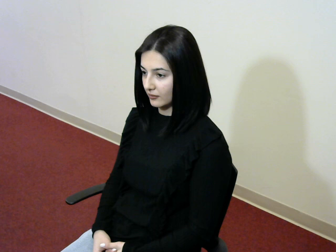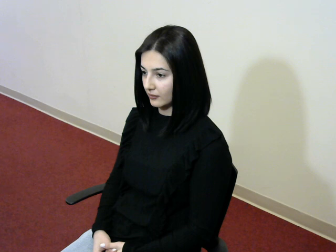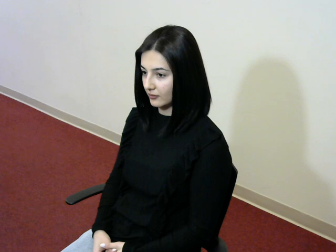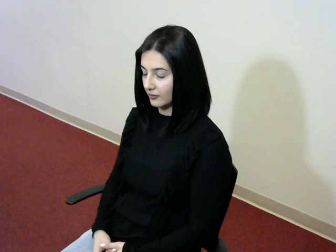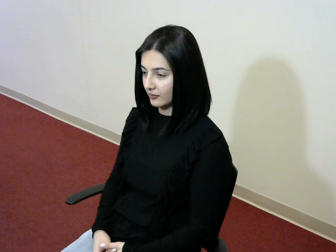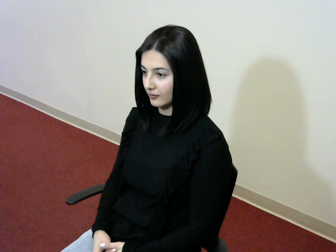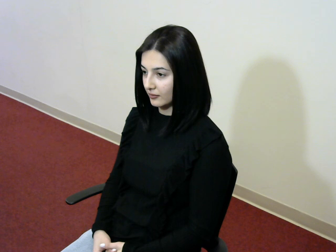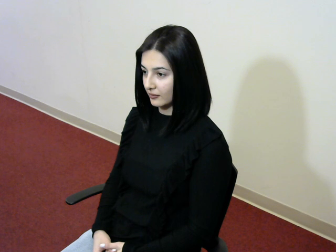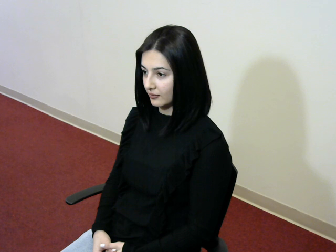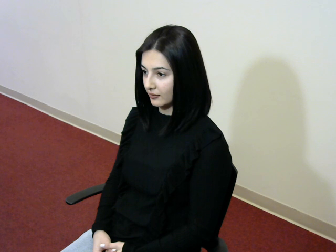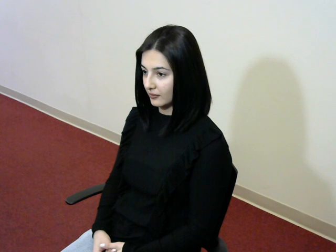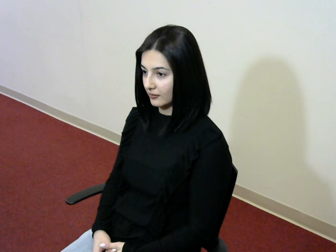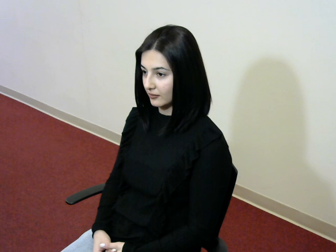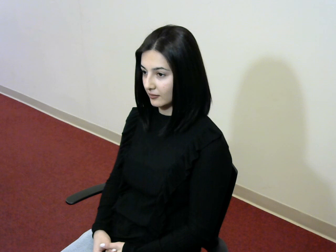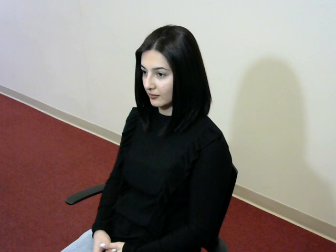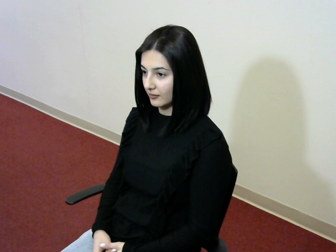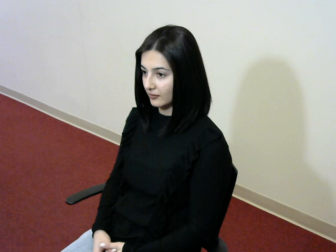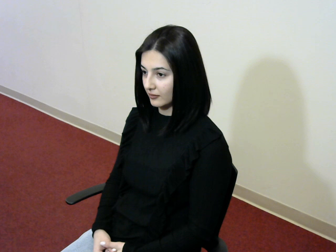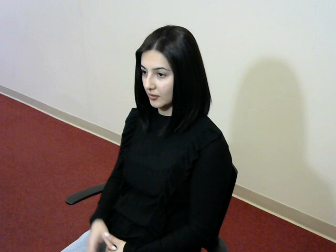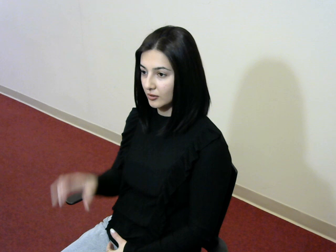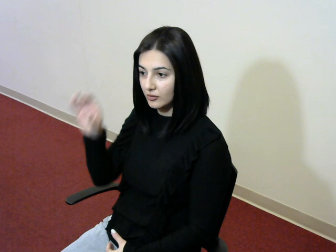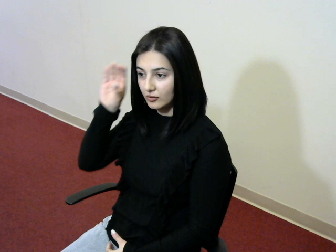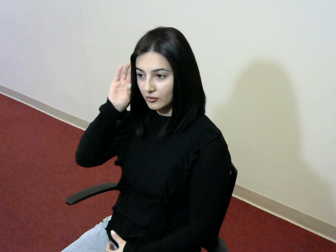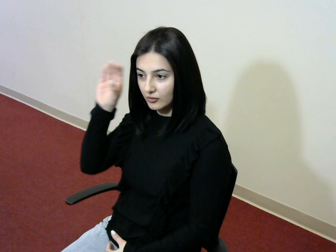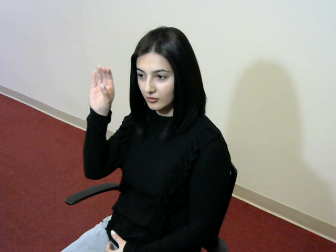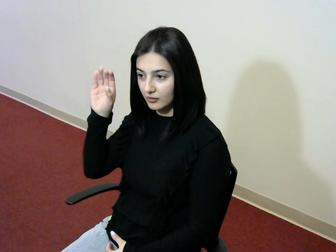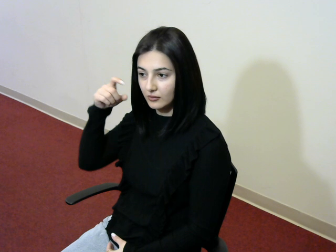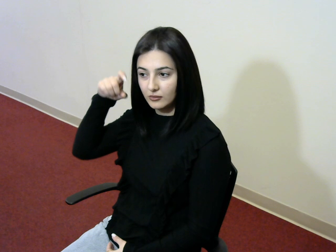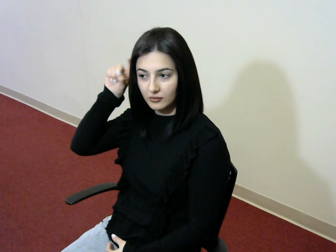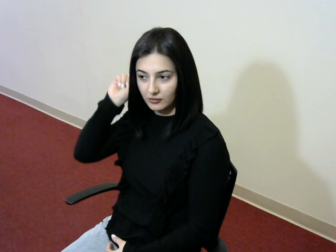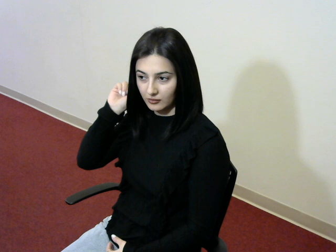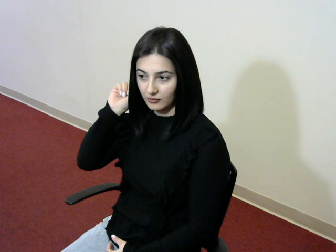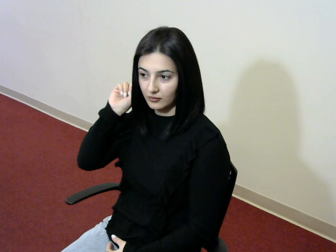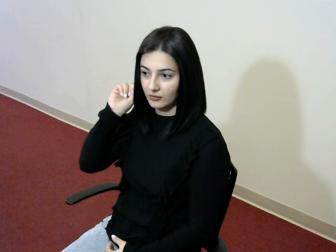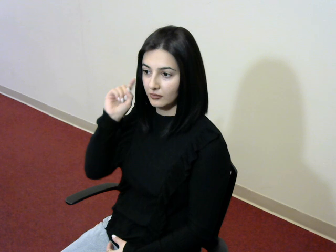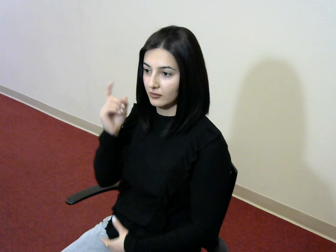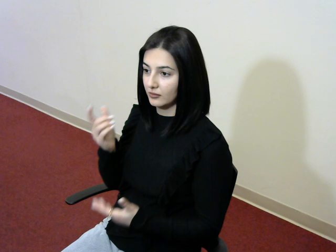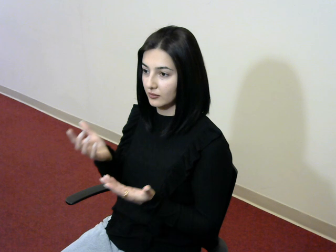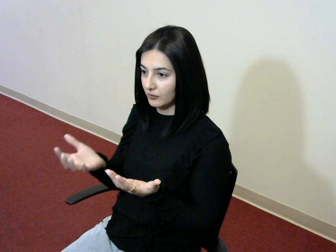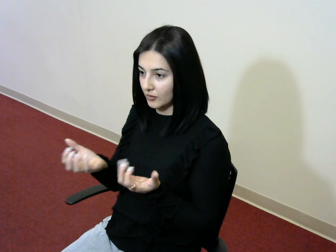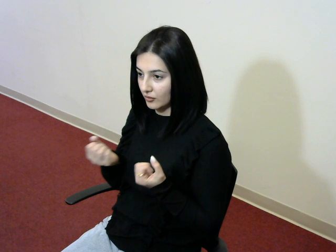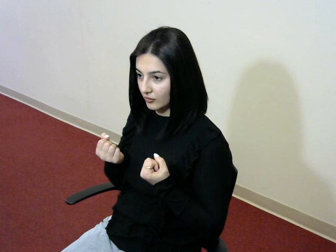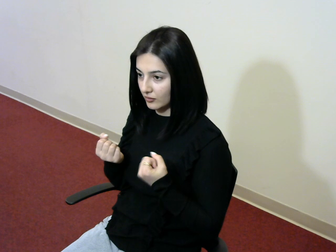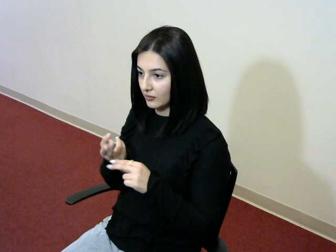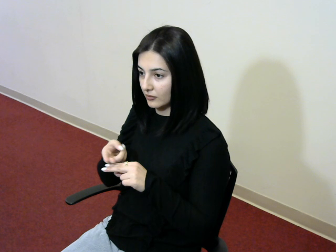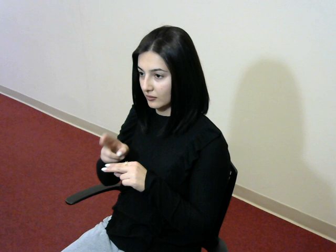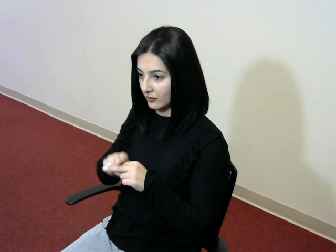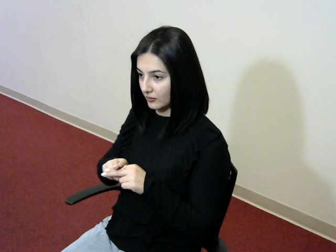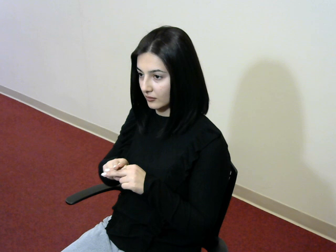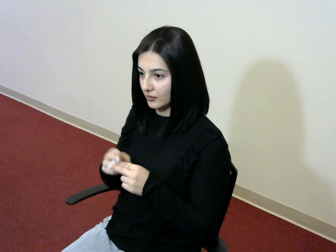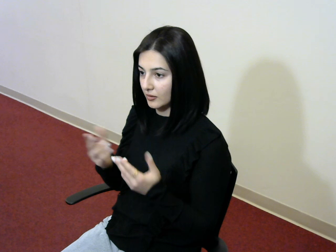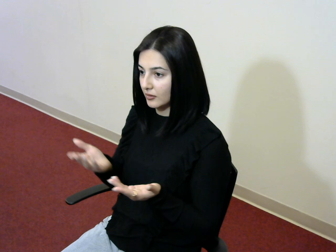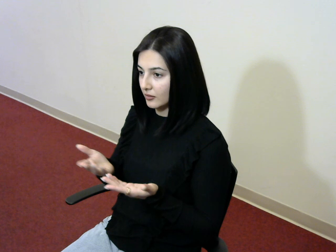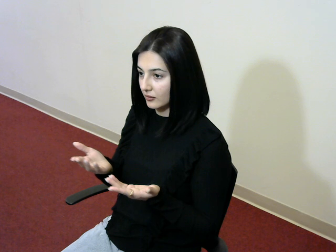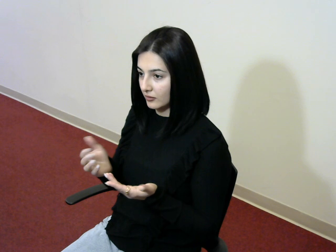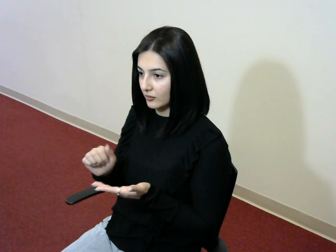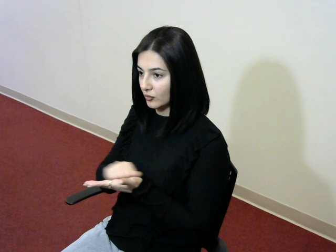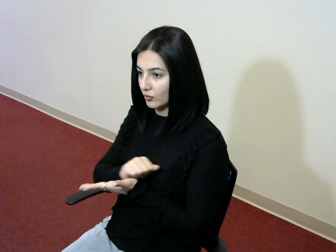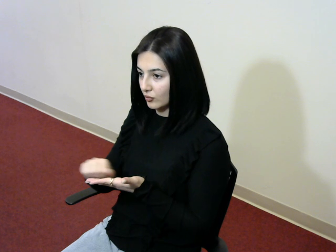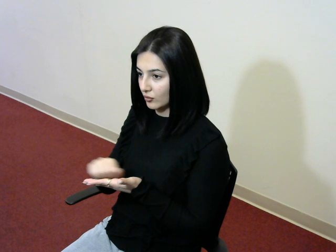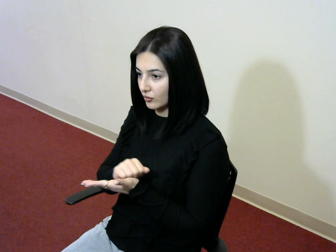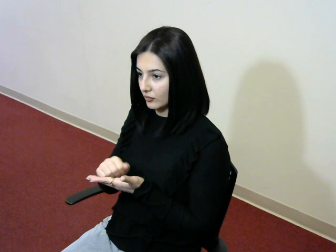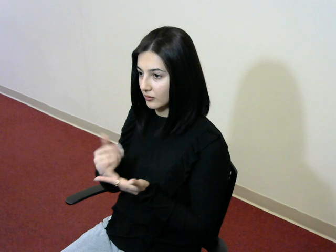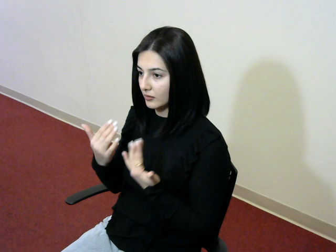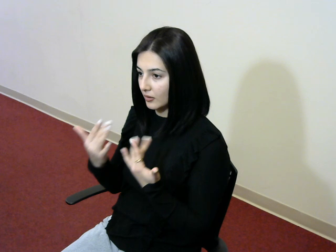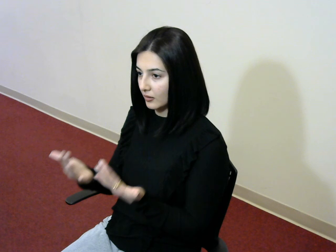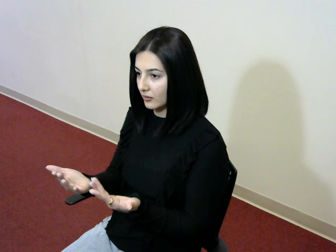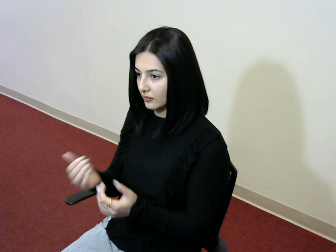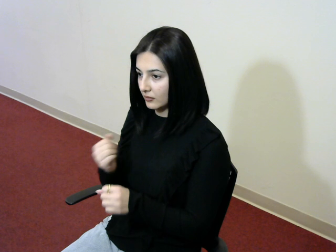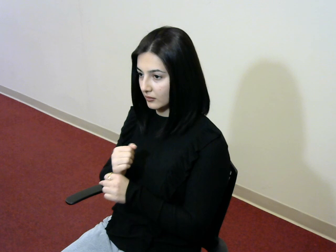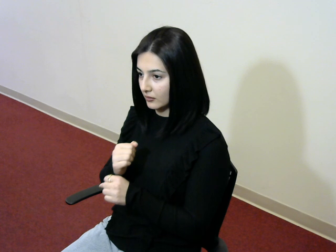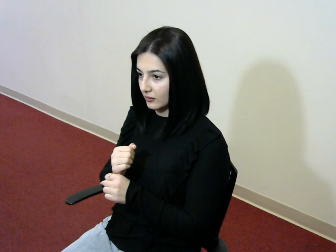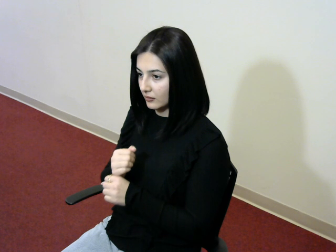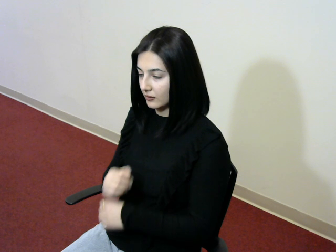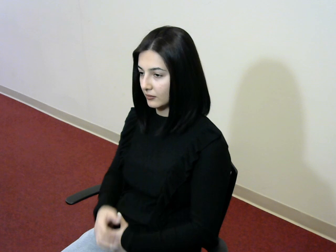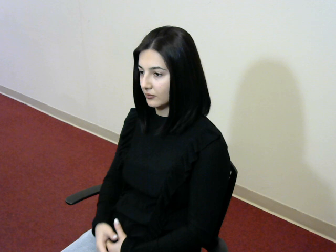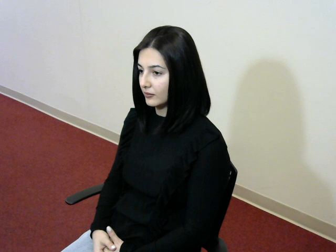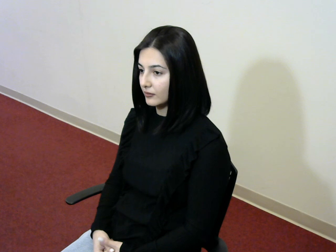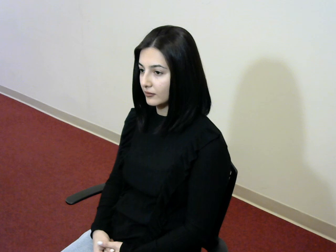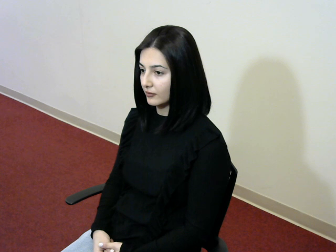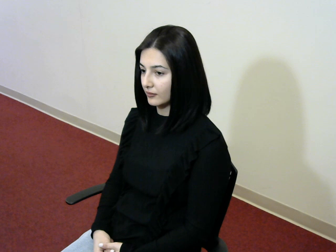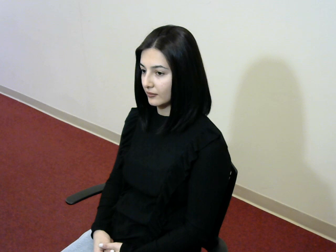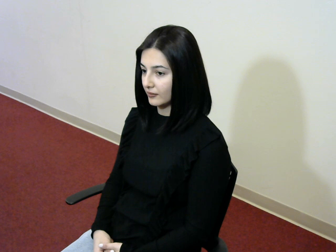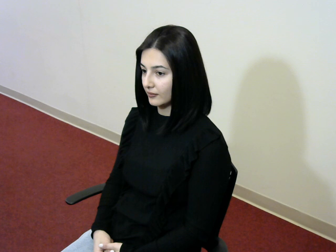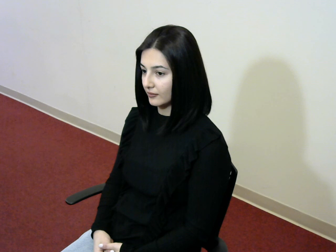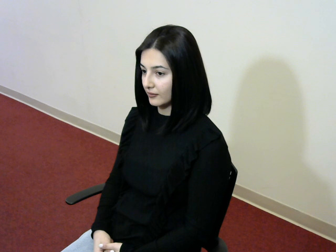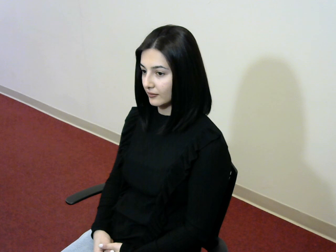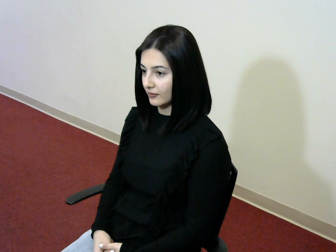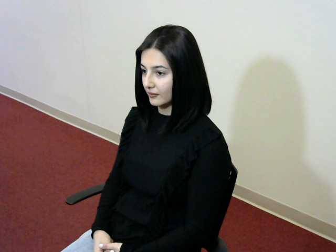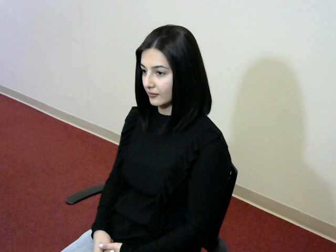Eşitmə aparatı alınması üçün hansı sənədlər tələb edilir?